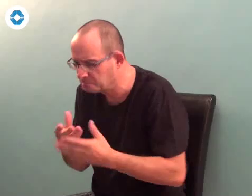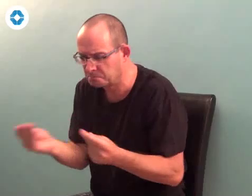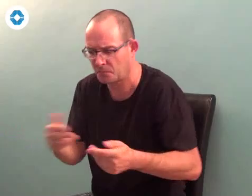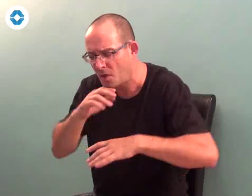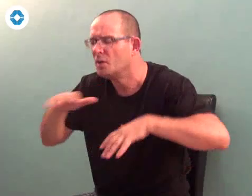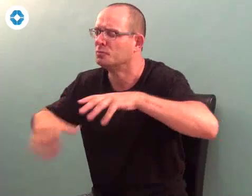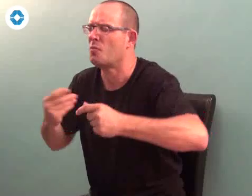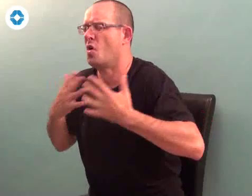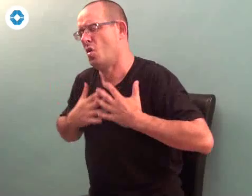Obaj wychodzą z wody, są mokrzy.